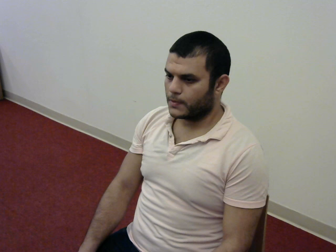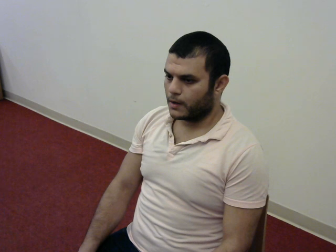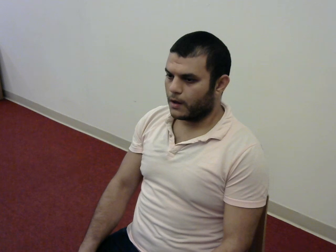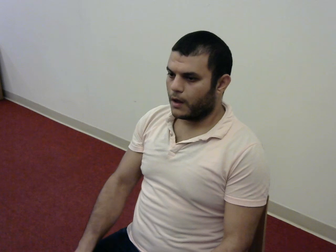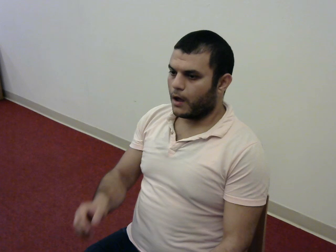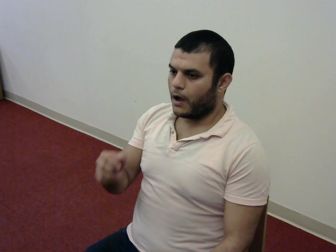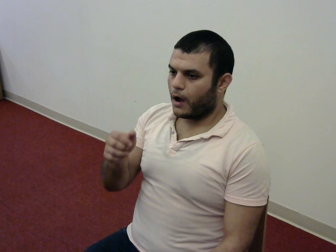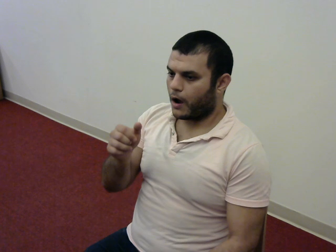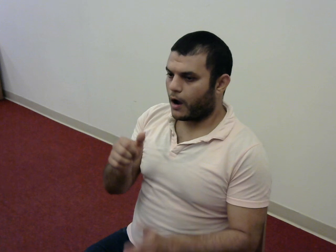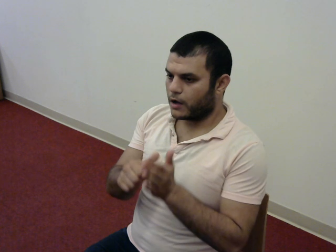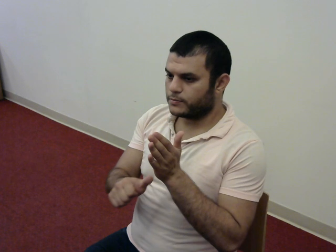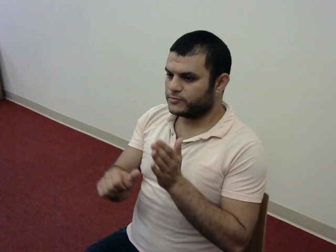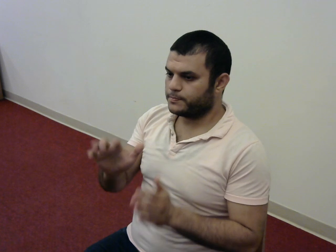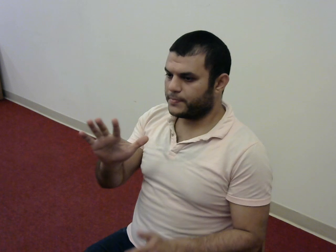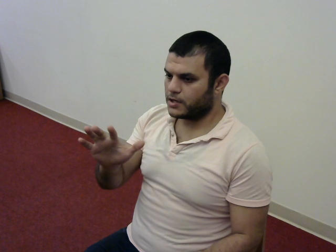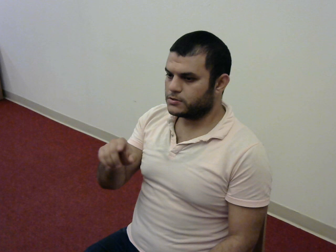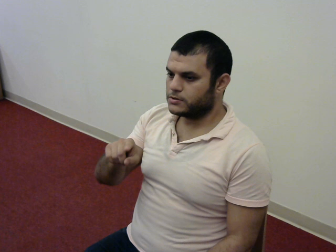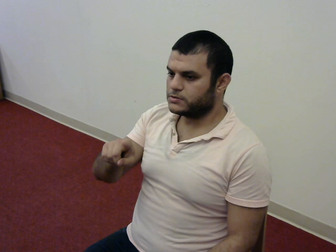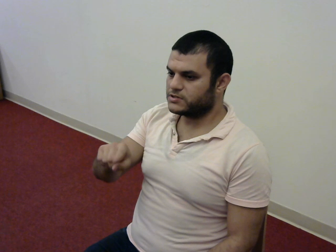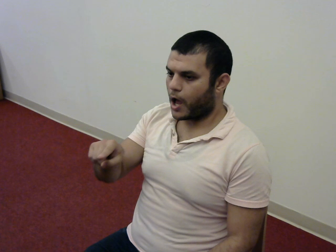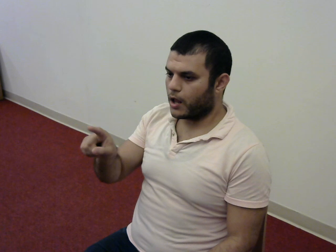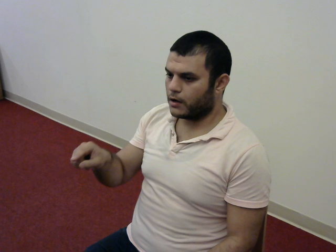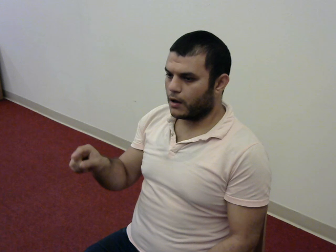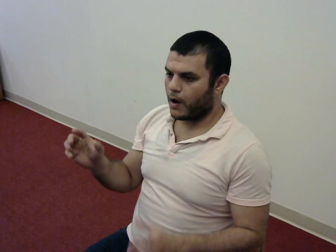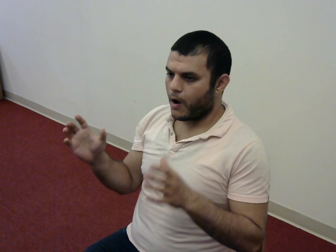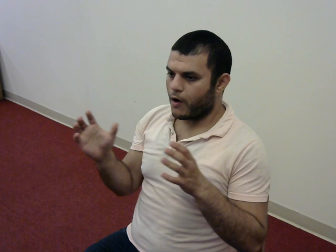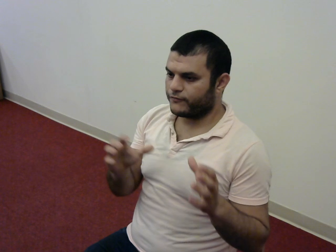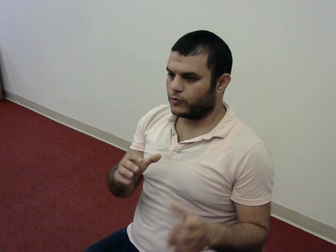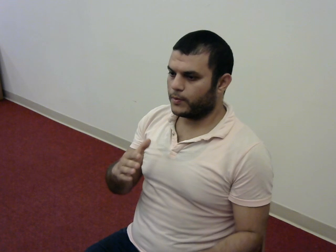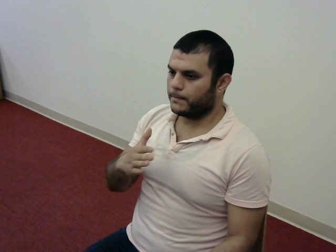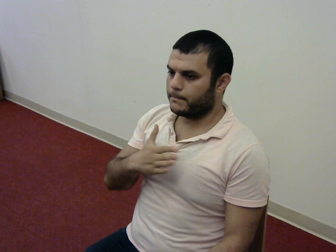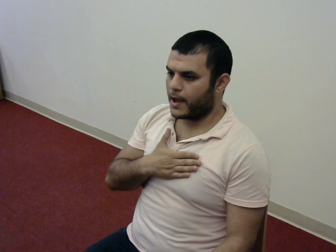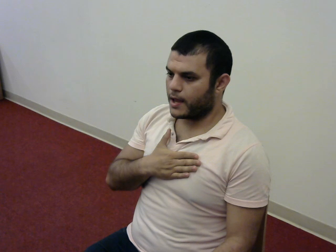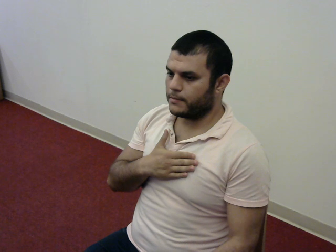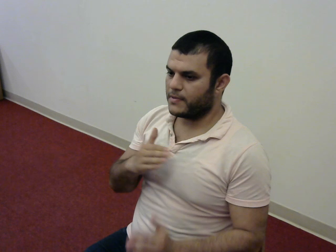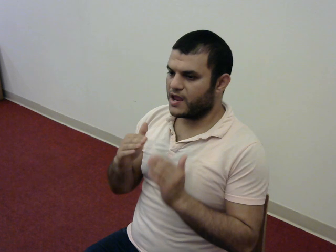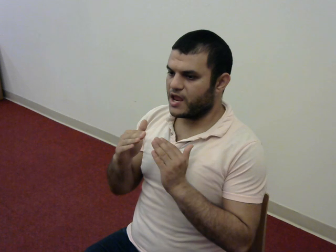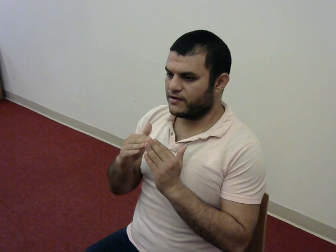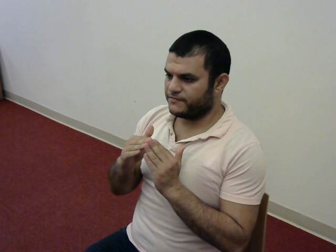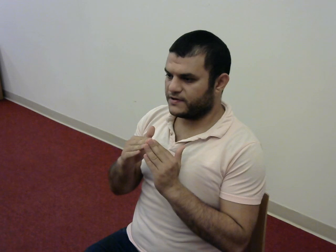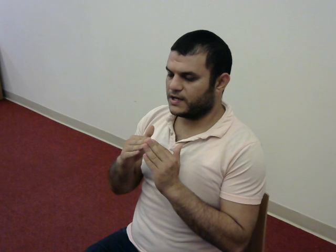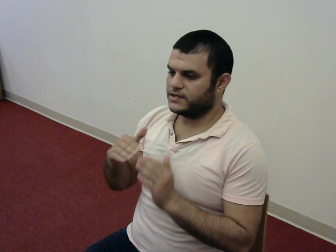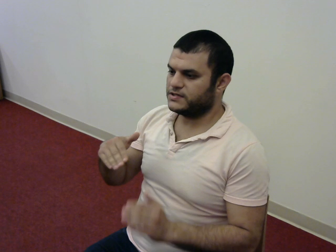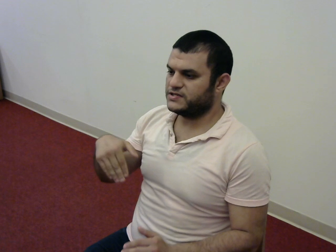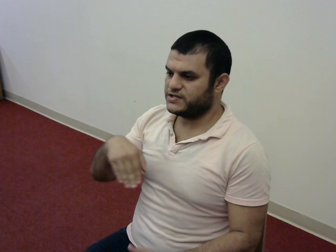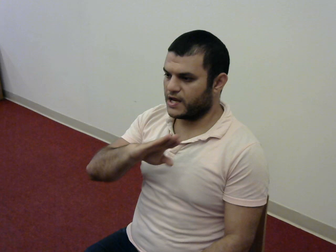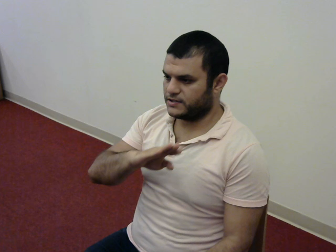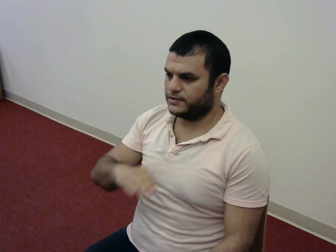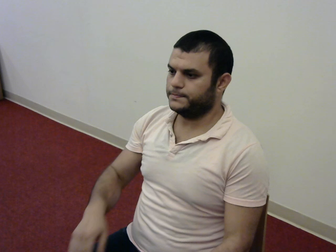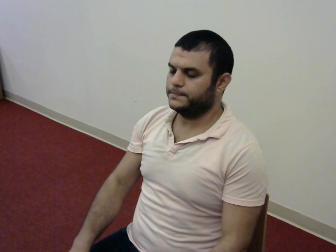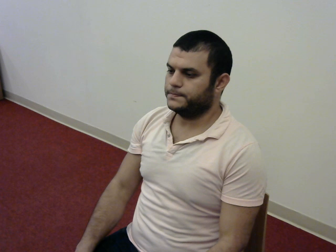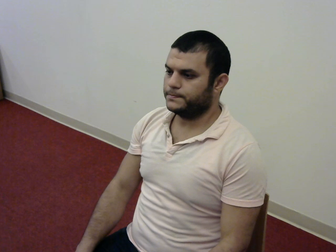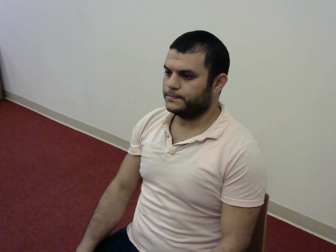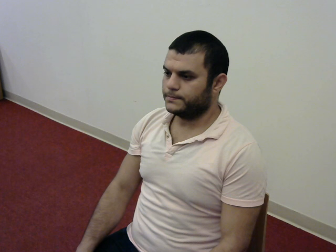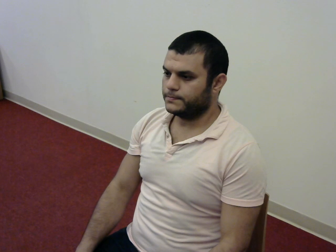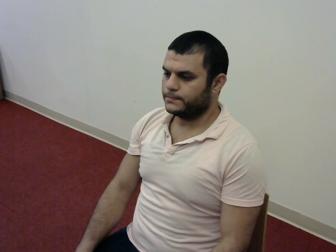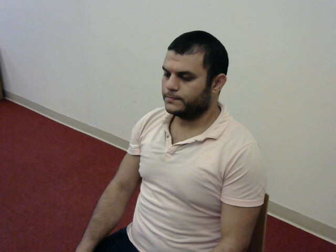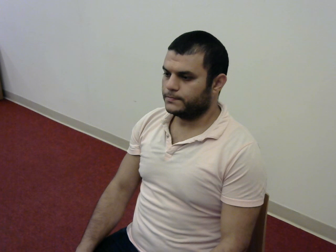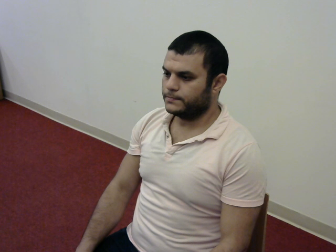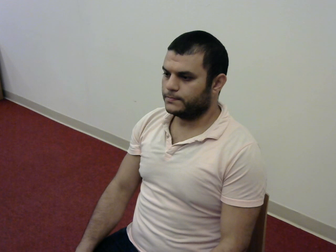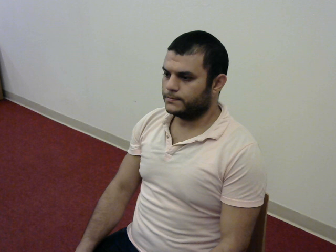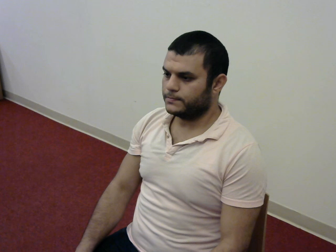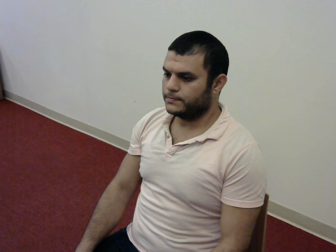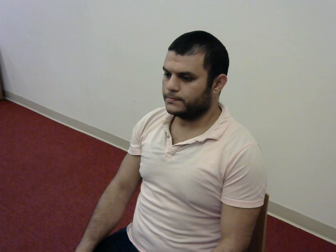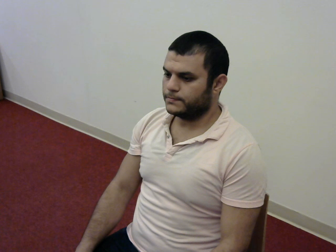65 saylı avtobus mənim evimə gedir